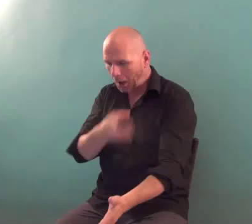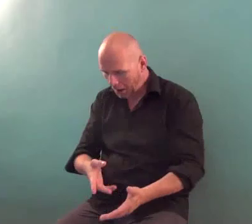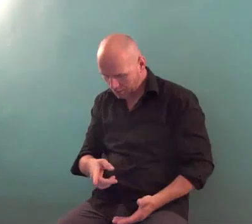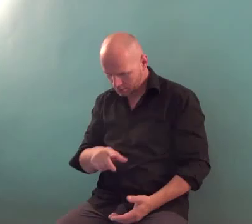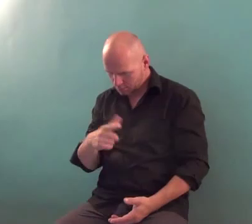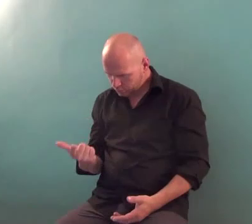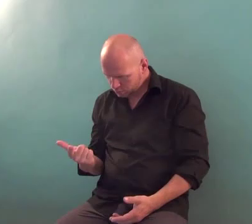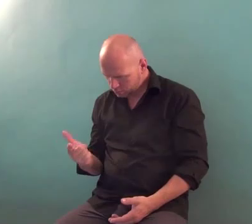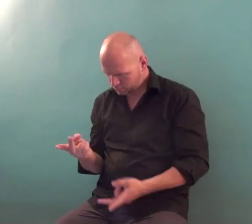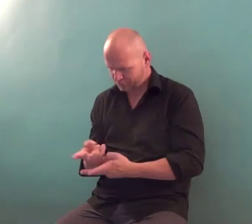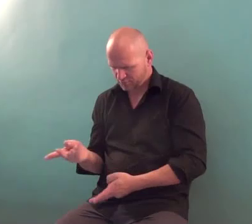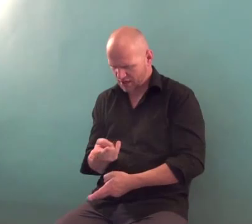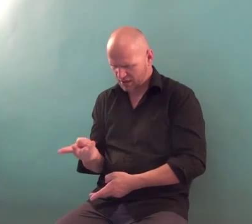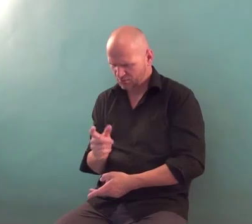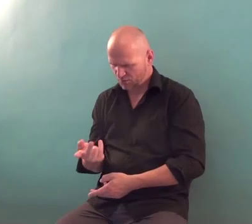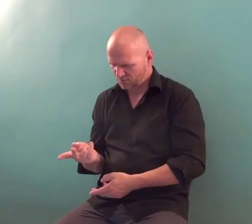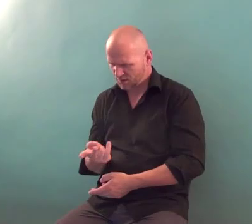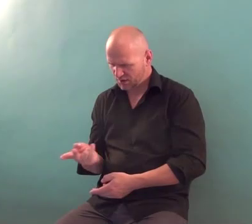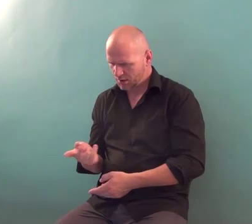Drugi jest taki sam jak poprzedni.